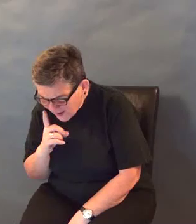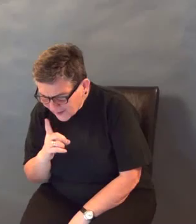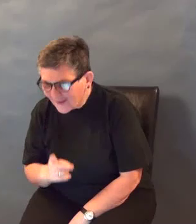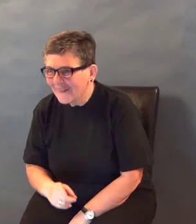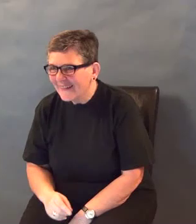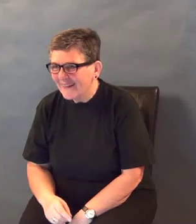Poczekaj.